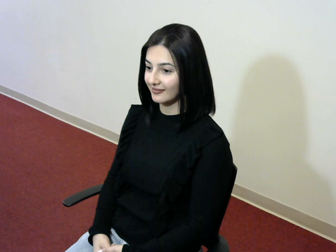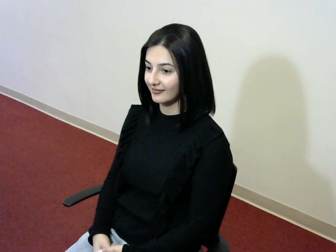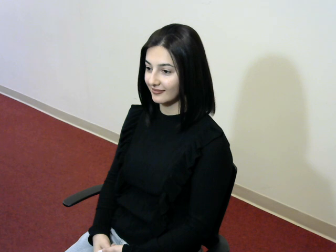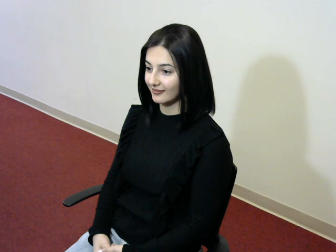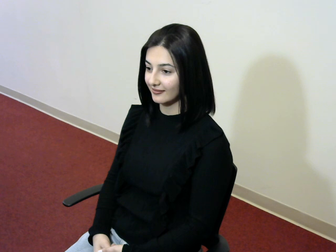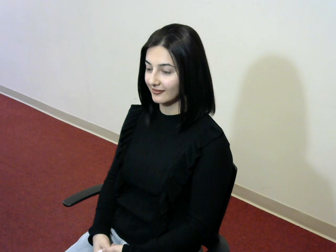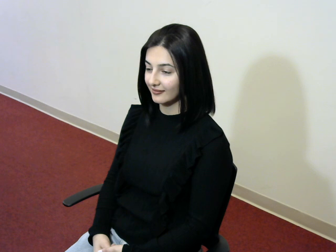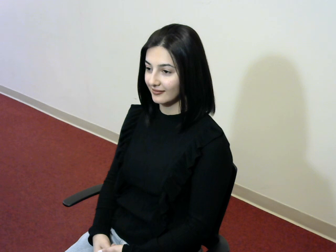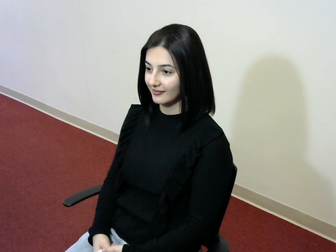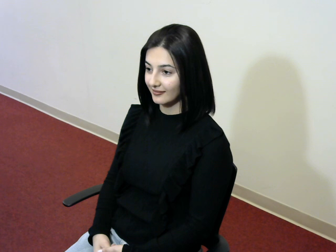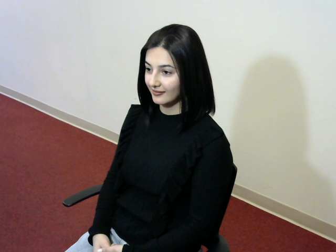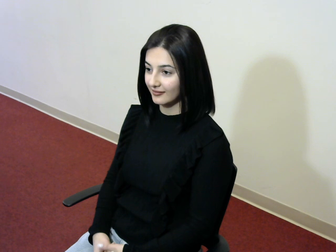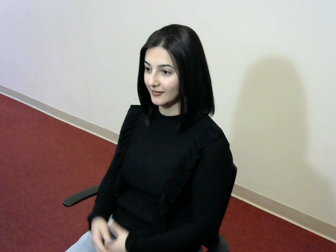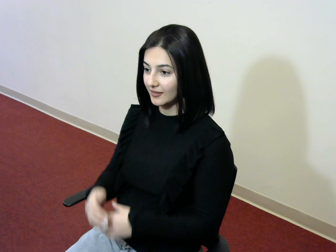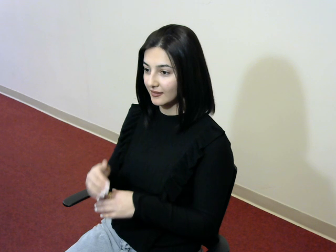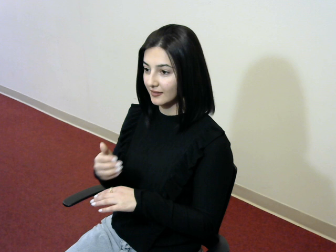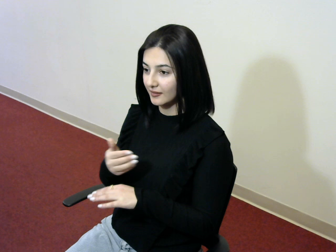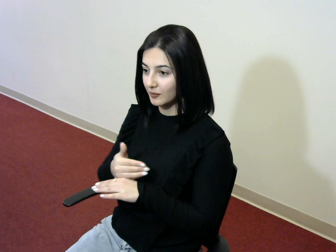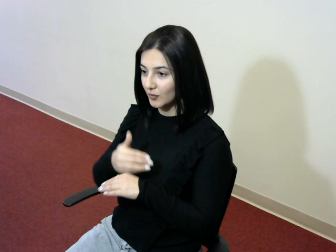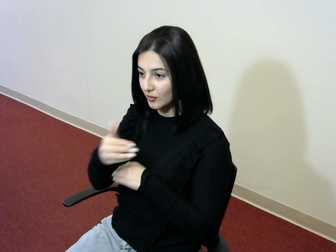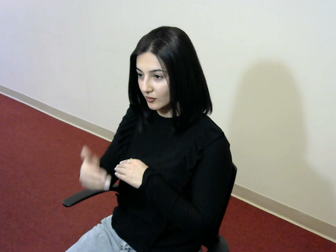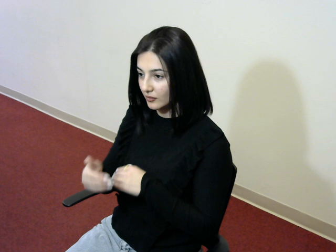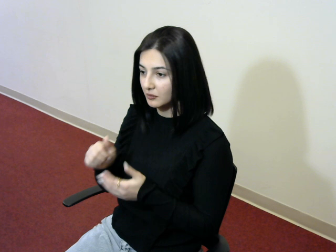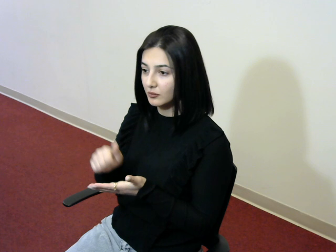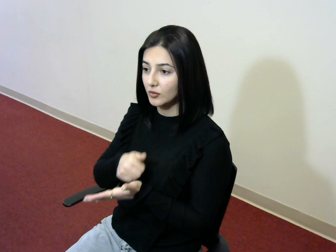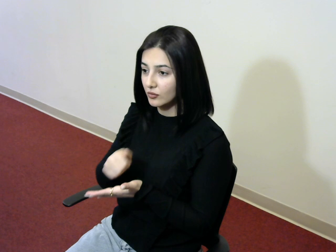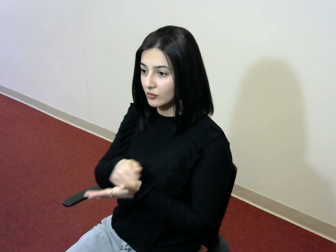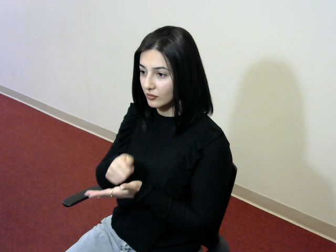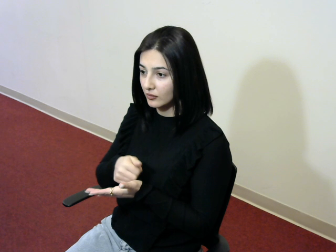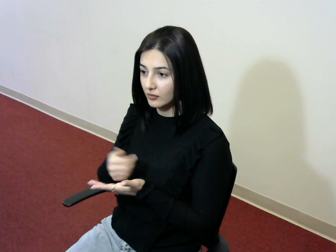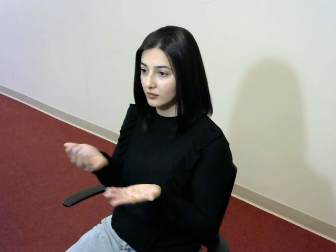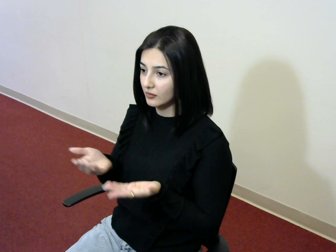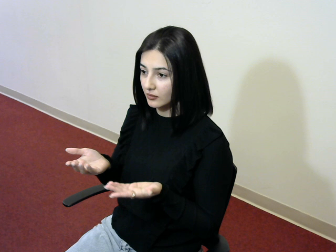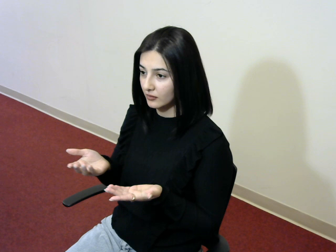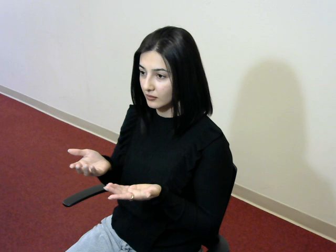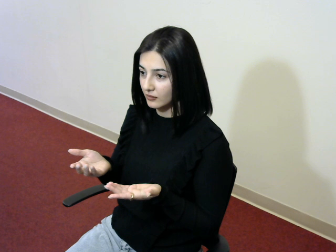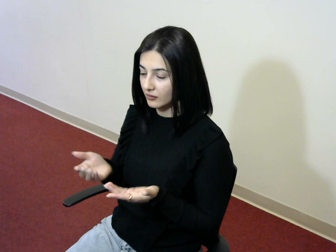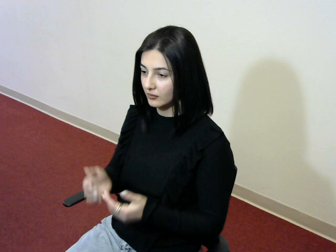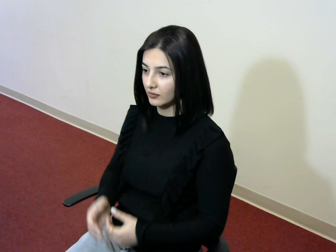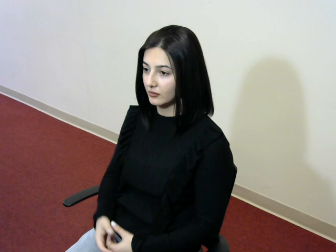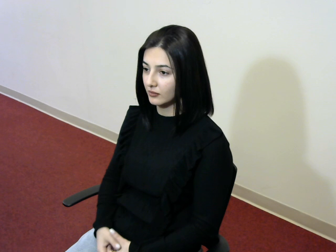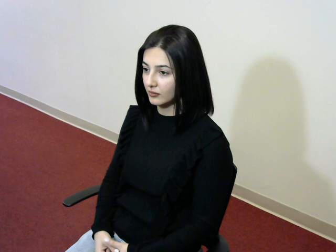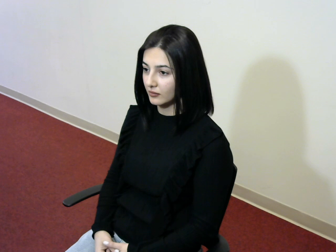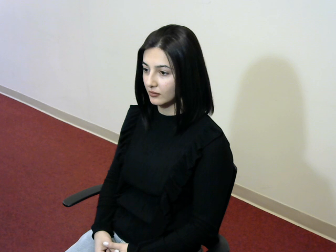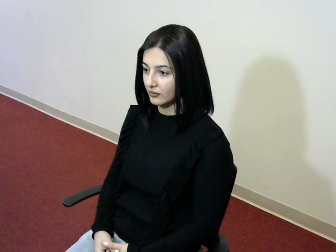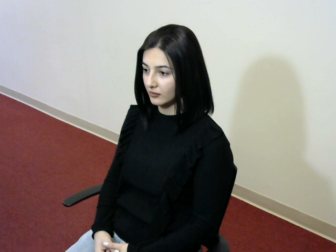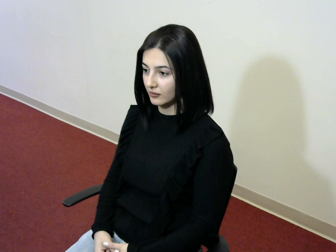Gecikməyinizin səbəbi nədir?